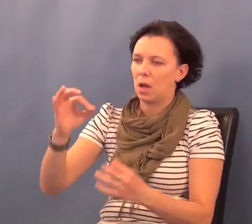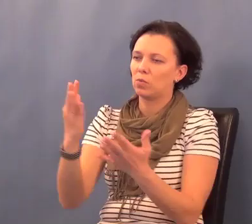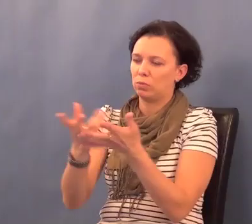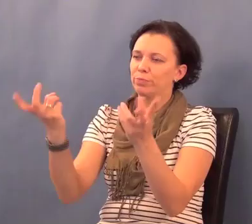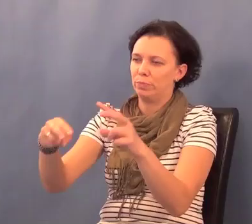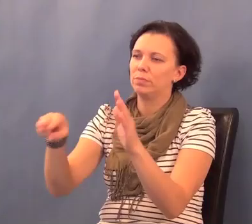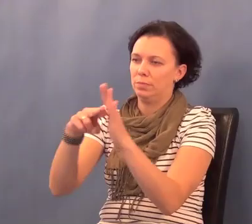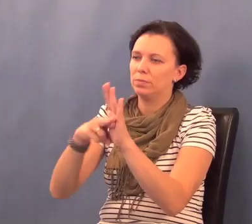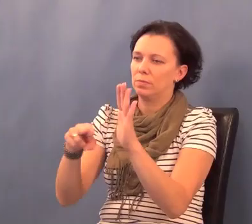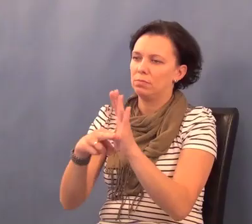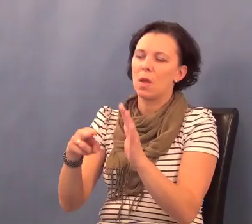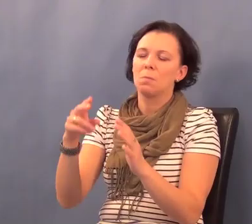Tak, teraz wprowadzono przepis.